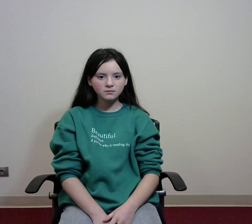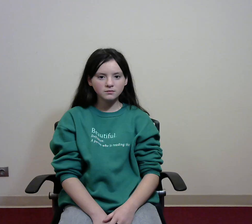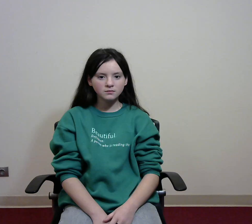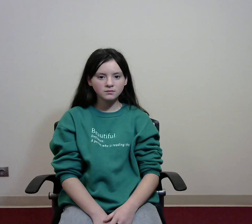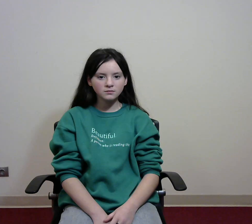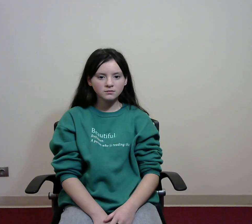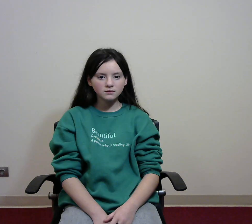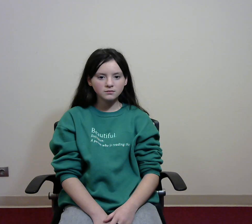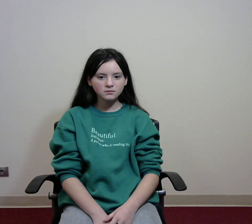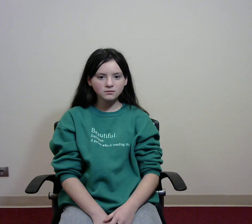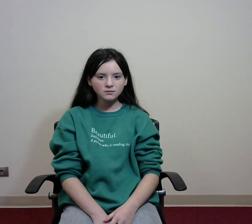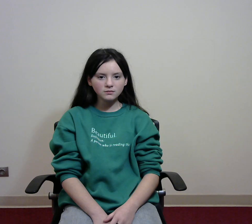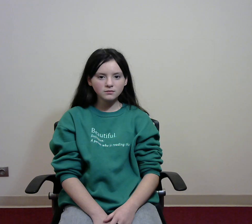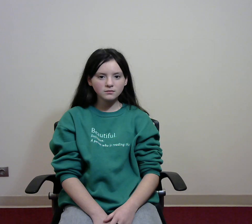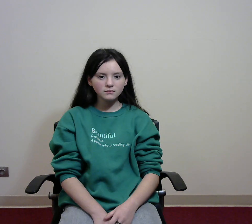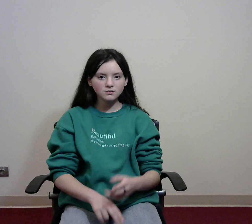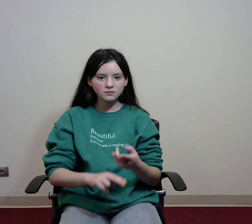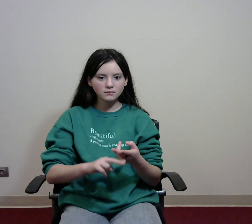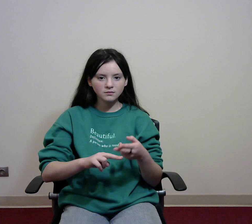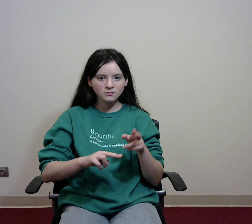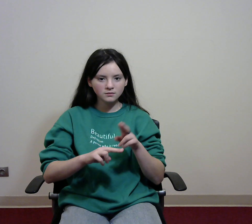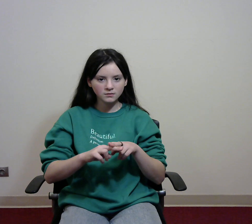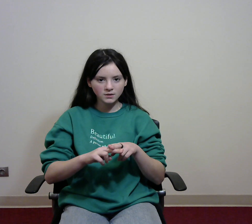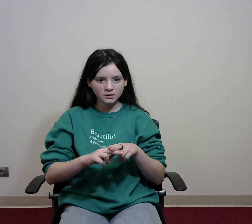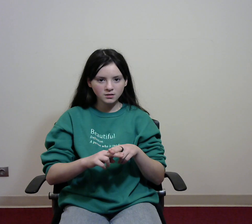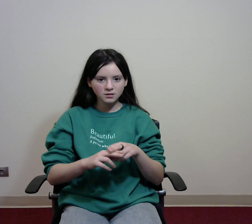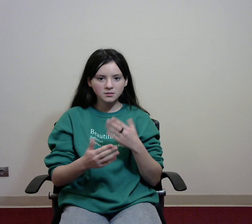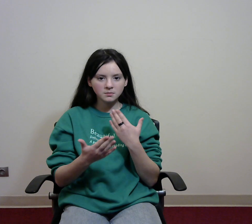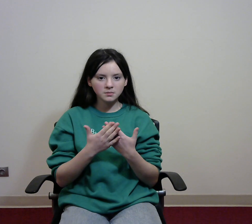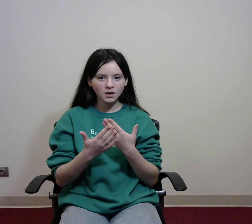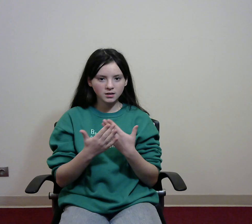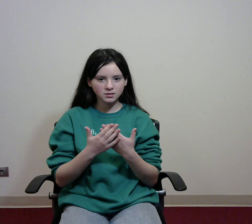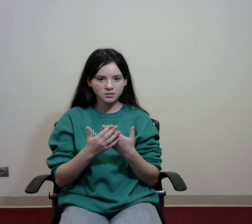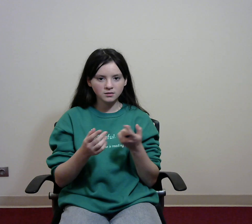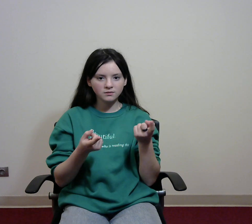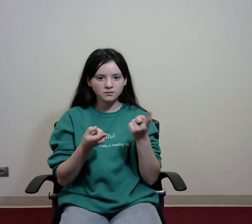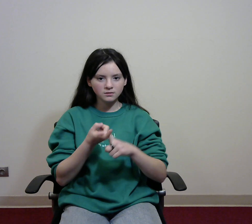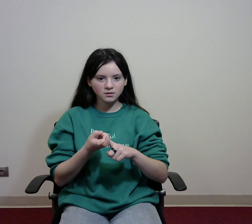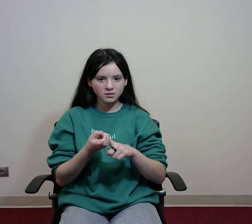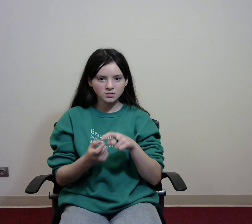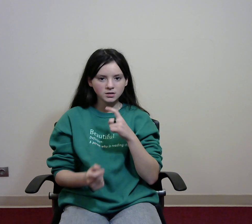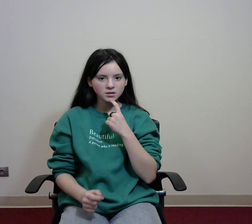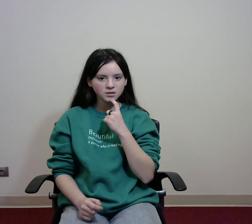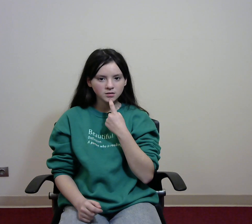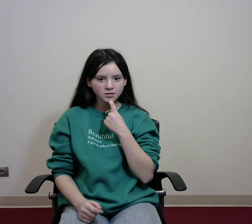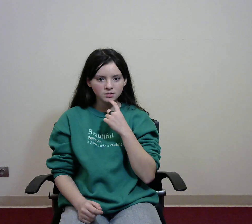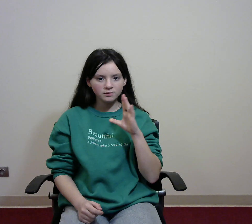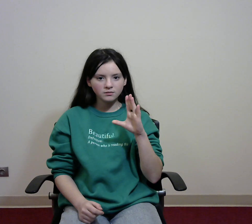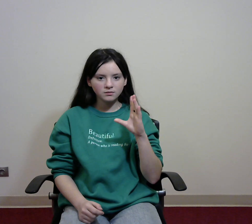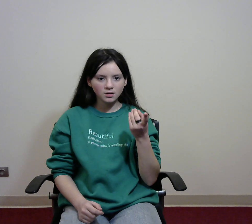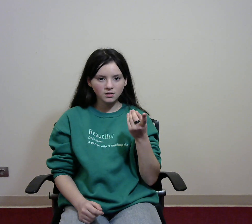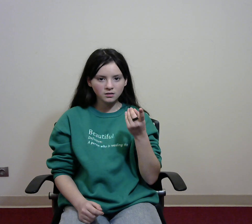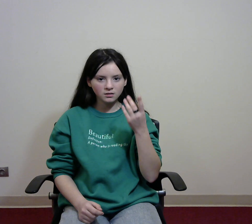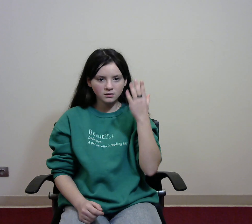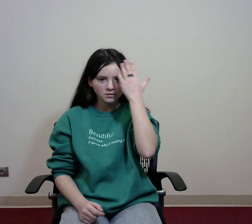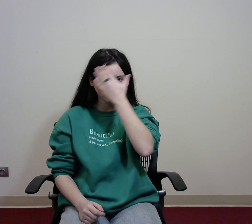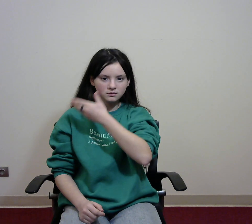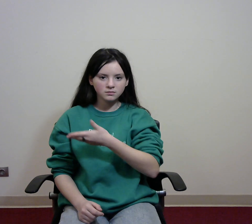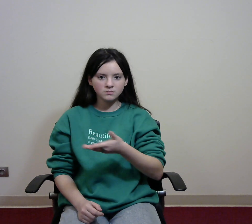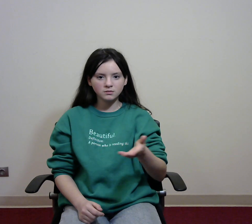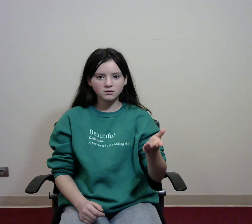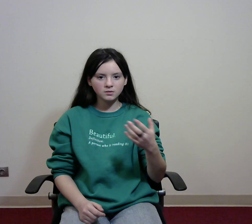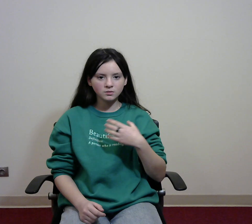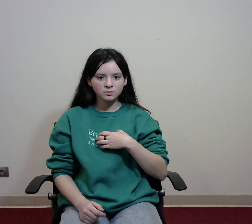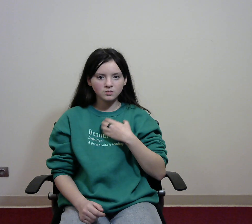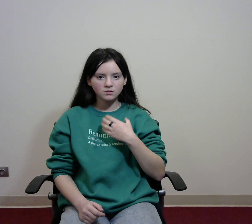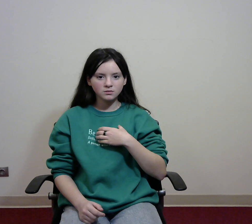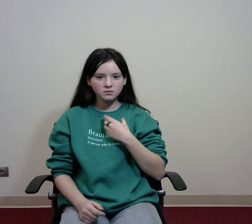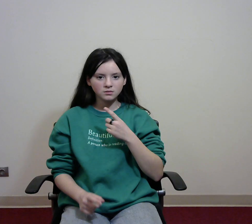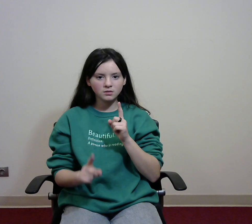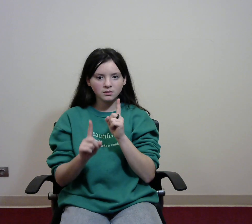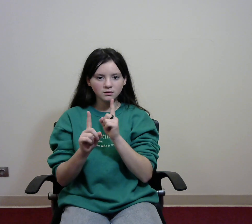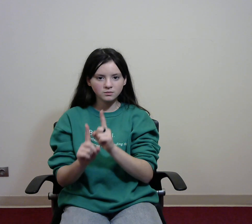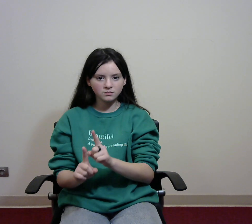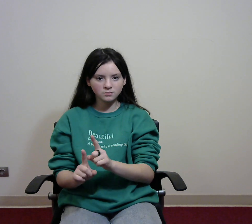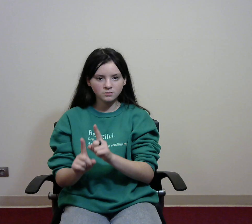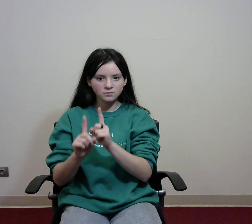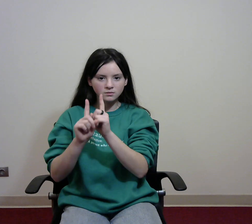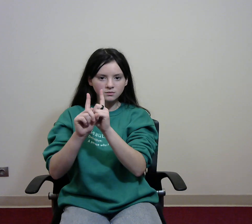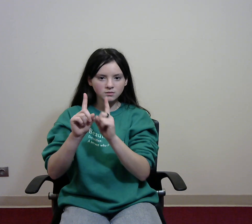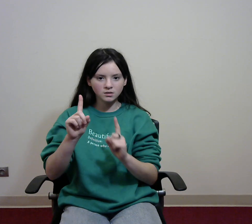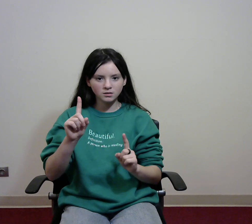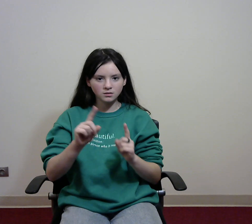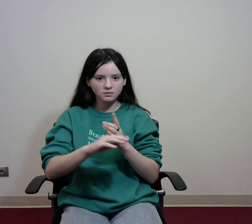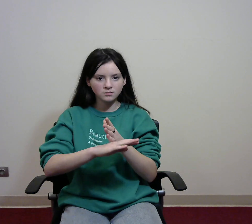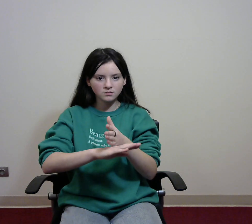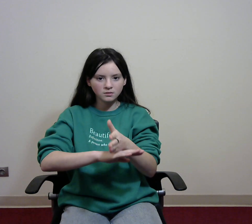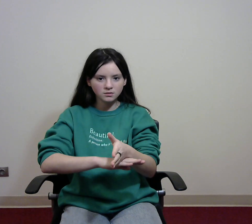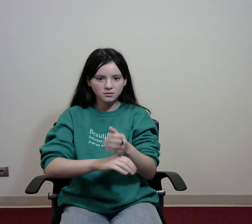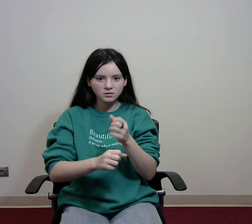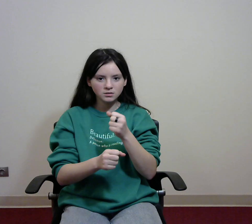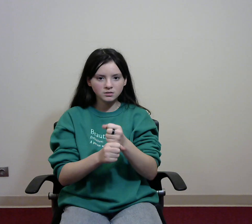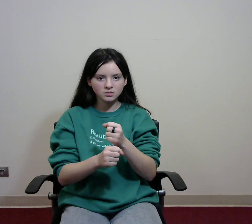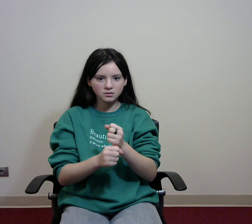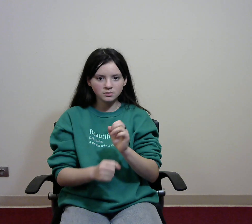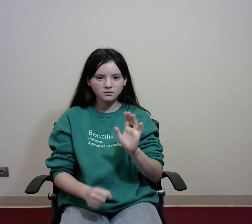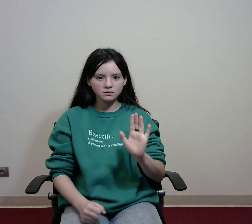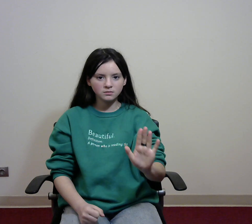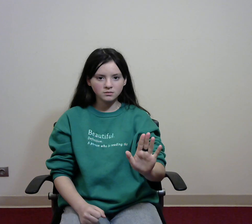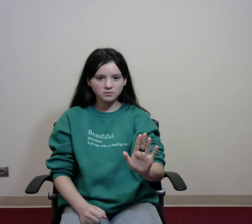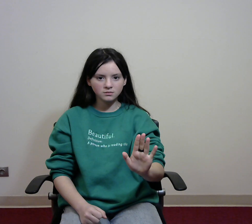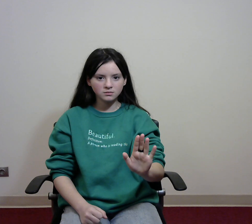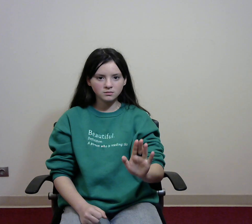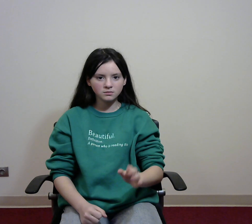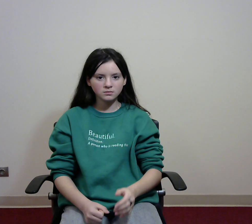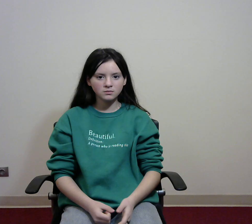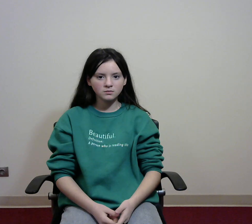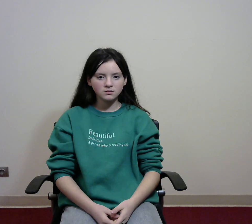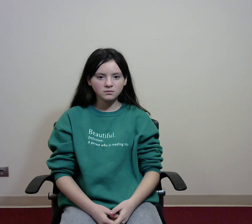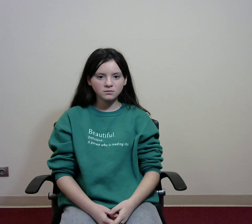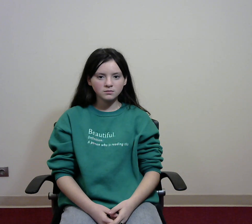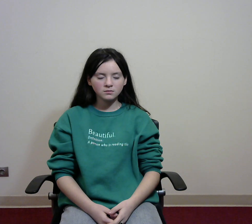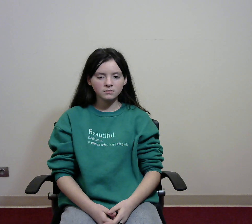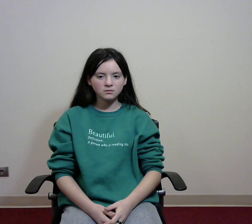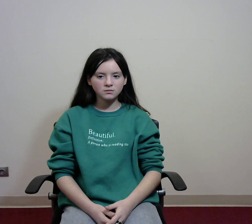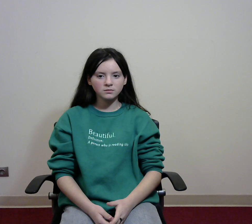Bu məsələ ilə bağlı Əmək və Əhalinin Sosial Müdafiəsi Nazirliyinə müraciət etməlisiniz